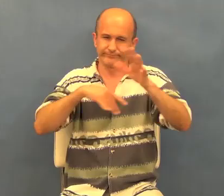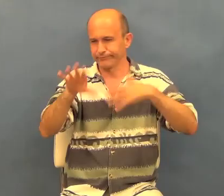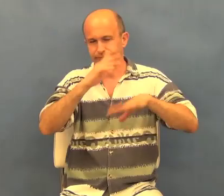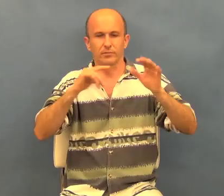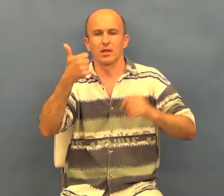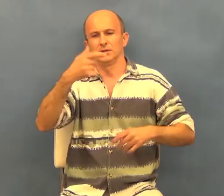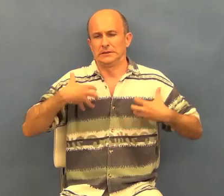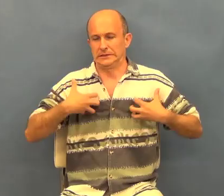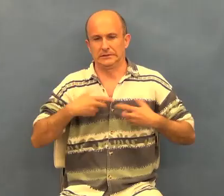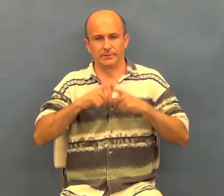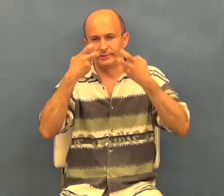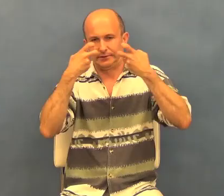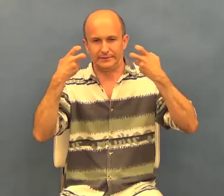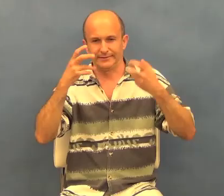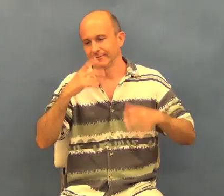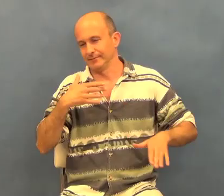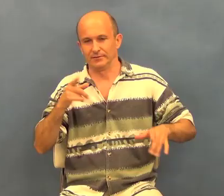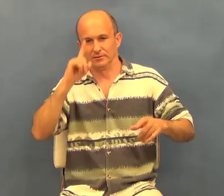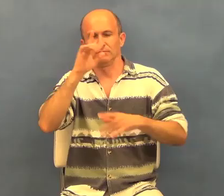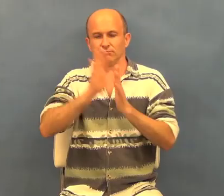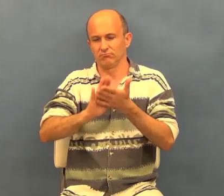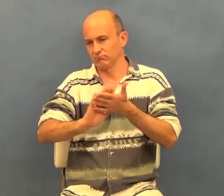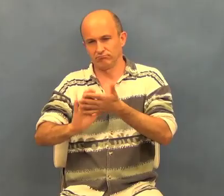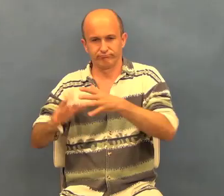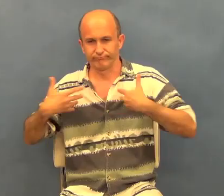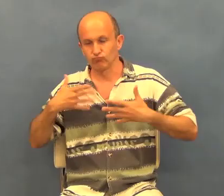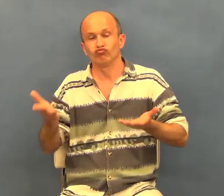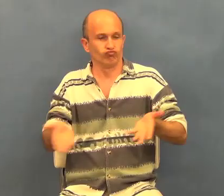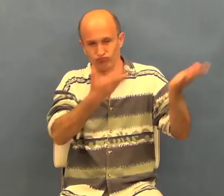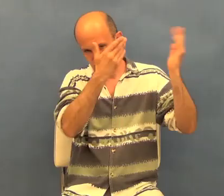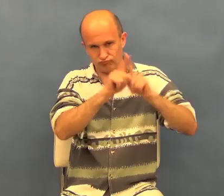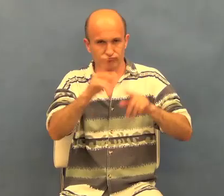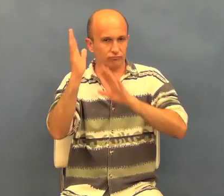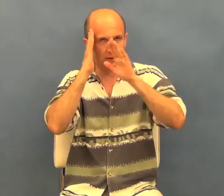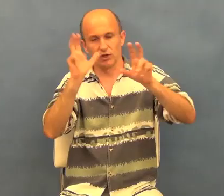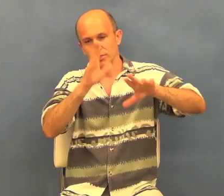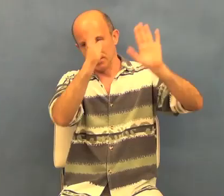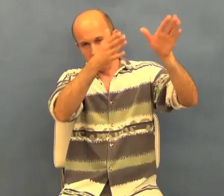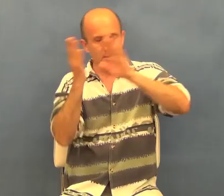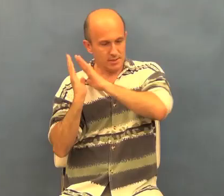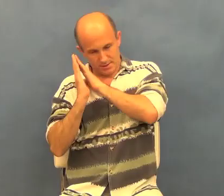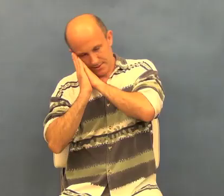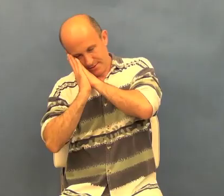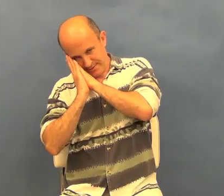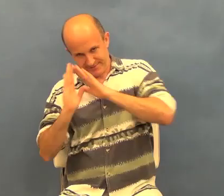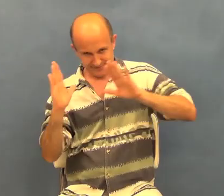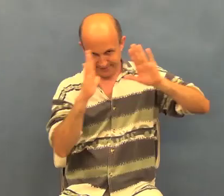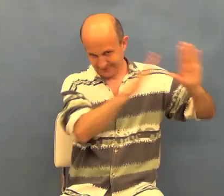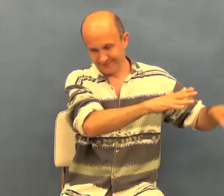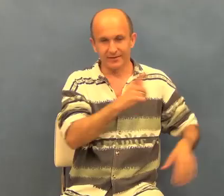Jeden był zmęczony i miał czerwone oczy, przeprosił ludzi i poszedł spać do pokoju.